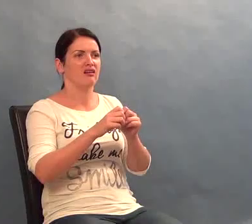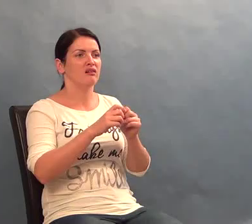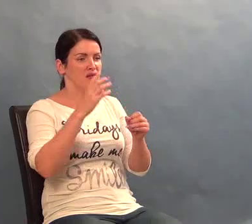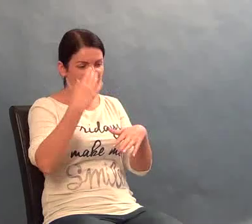Koniec.